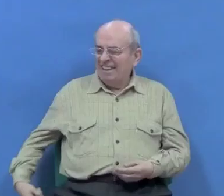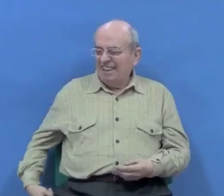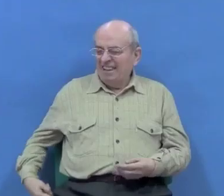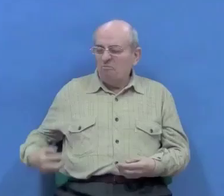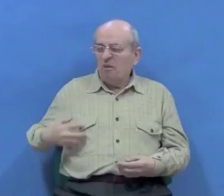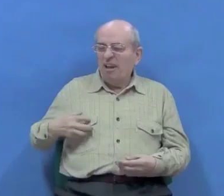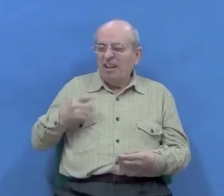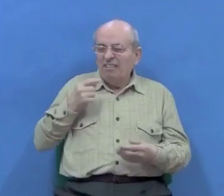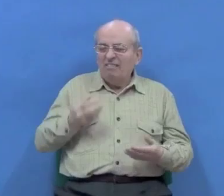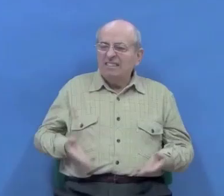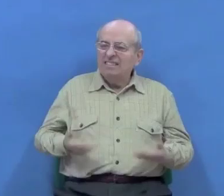Dostała w tyłek, zabolało ją.